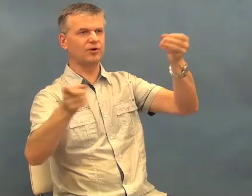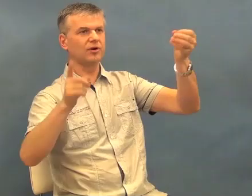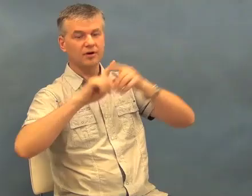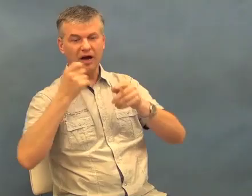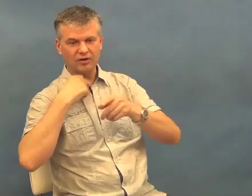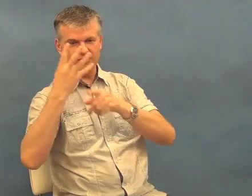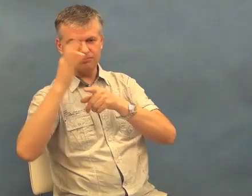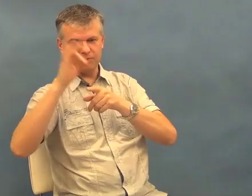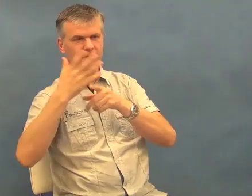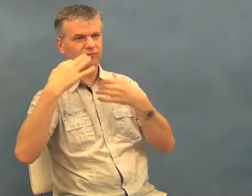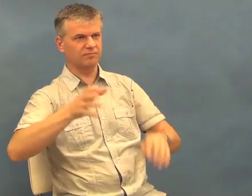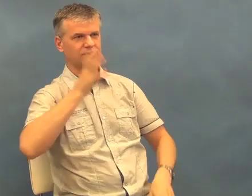Jeśli jest alkohol czterdzieści, pięćdziesiąt procent - wolno pić.